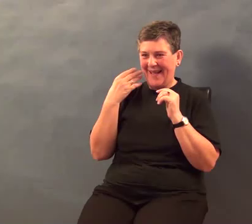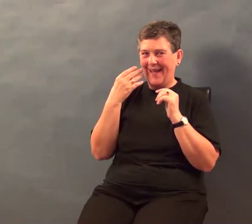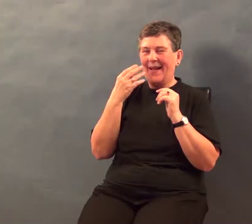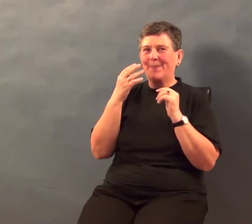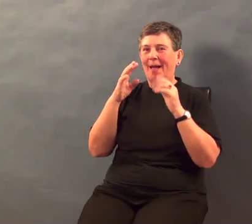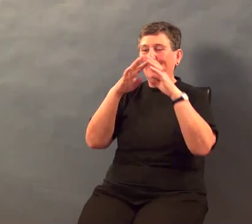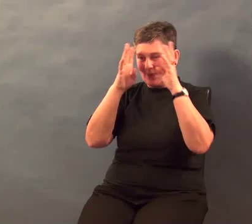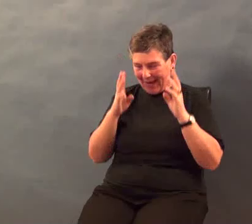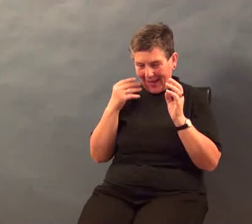Kot i klatka.